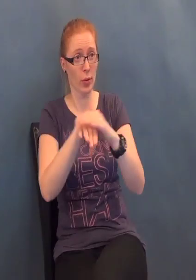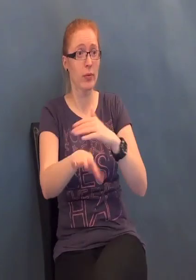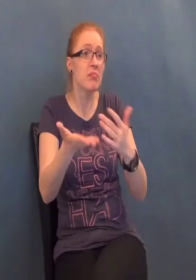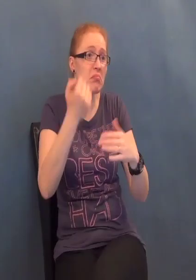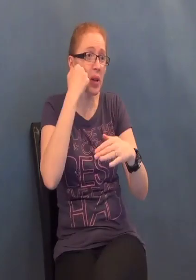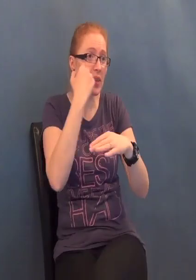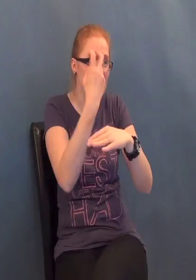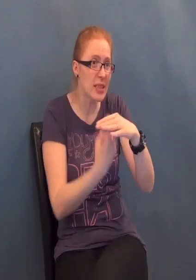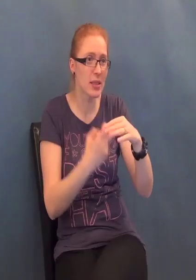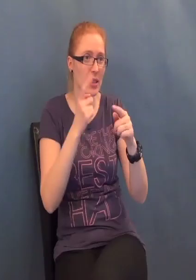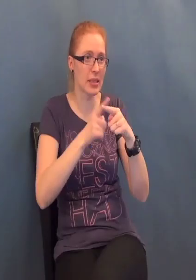Gdzieś się schować, w piwnicy.